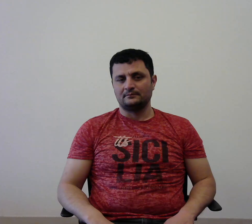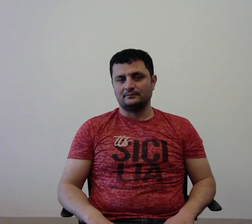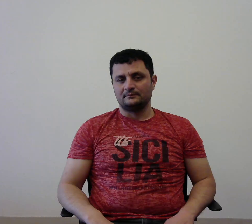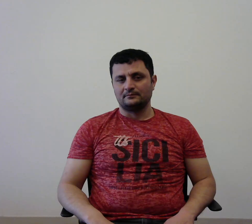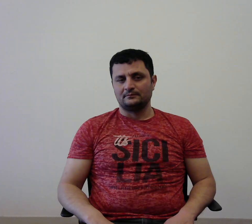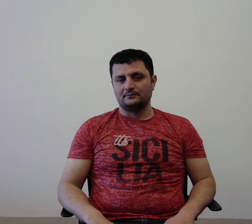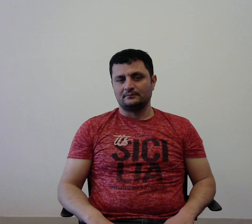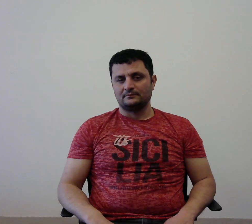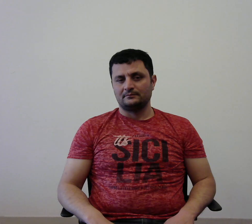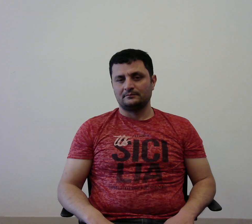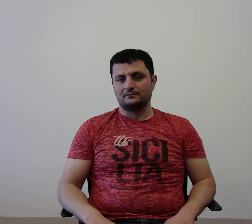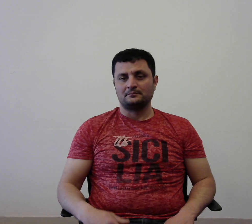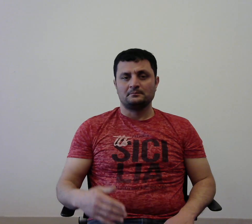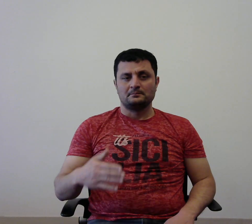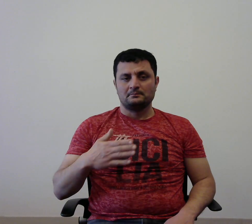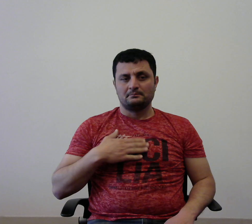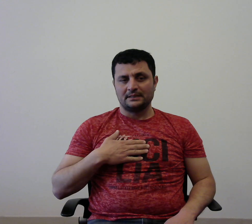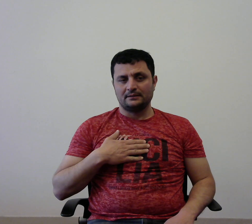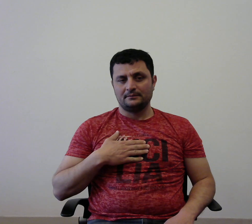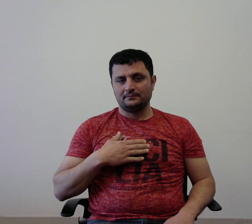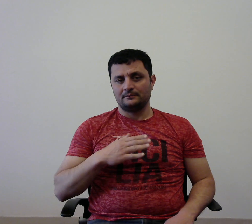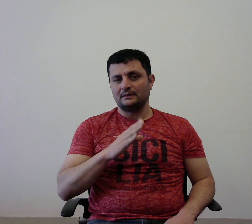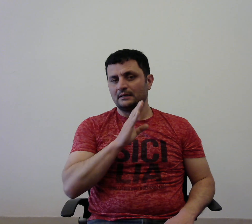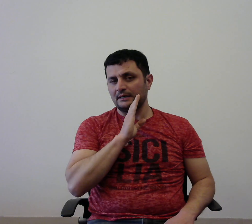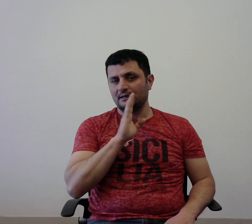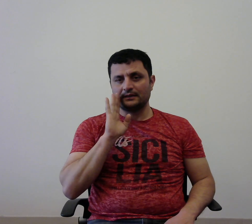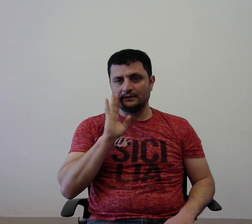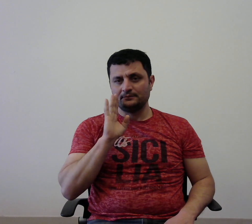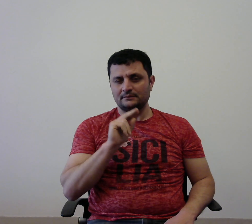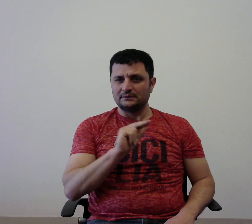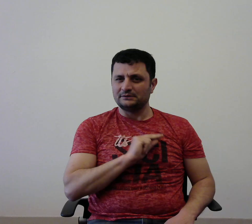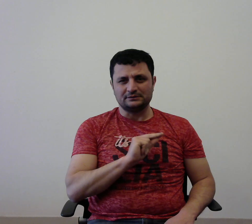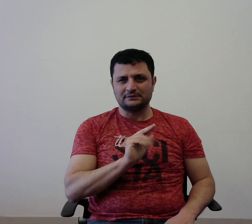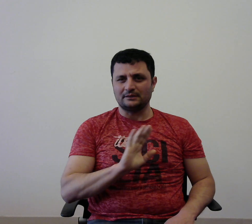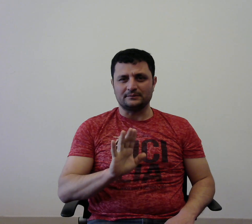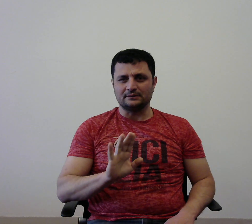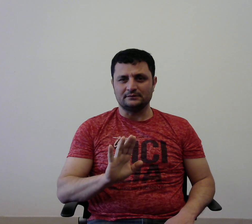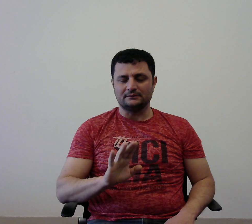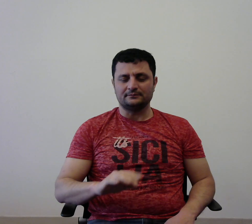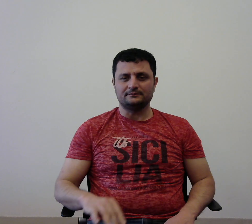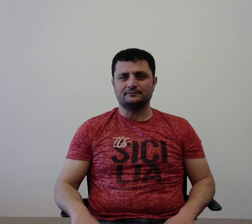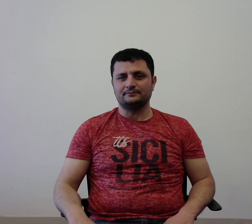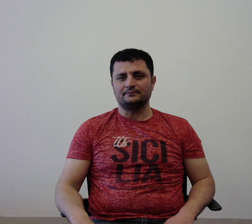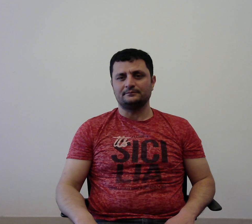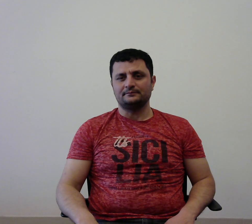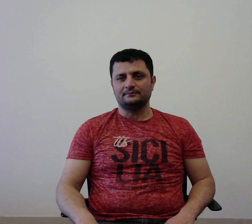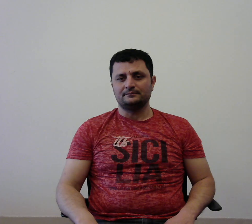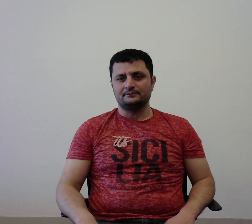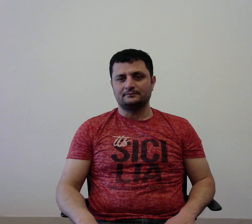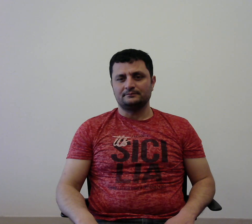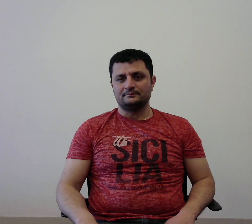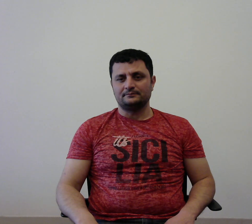Mənim anam işsizdir